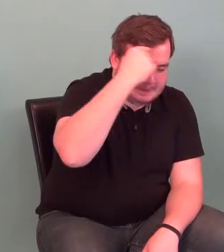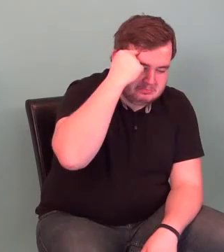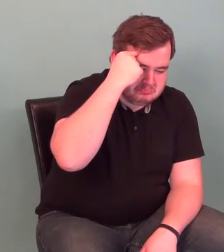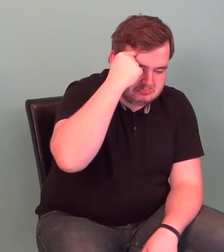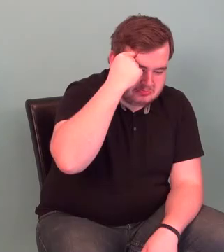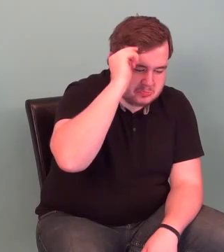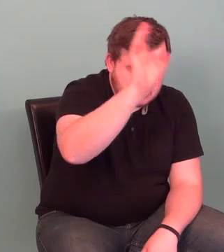Myślę.